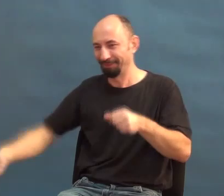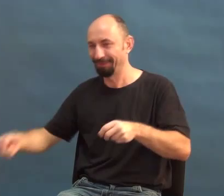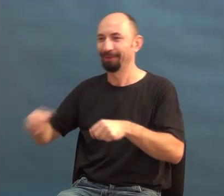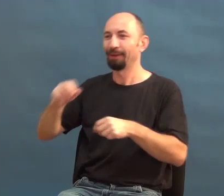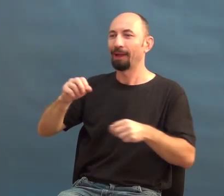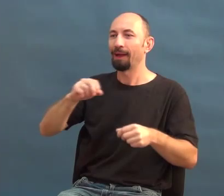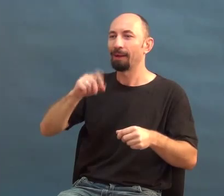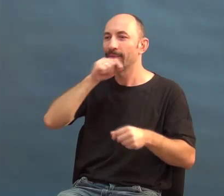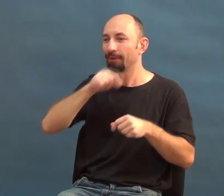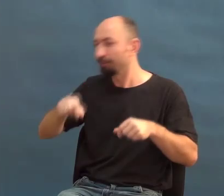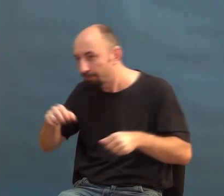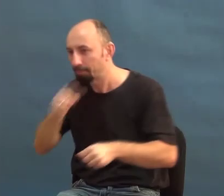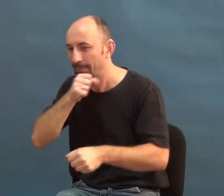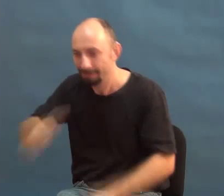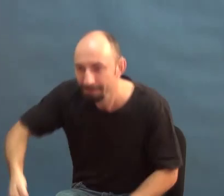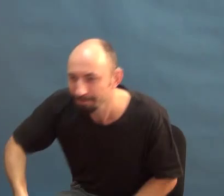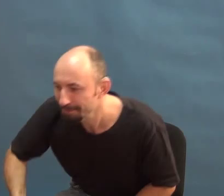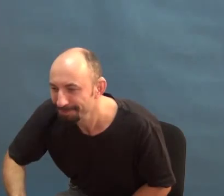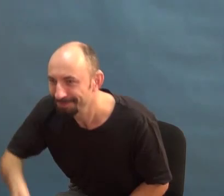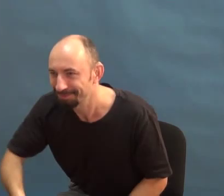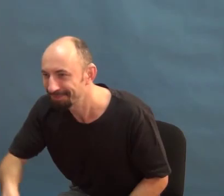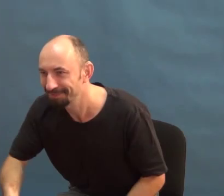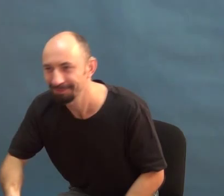Babcia patrzy czy z ptaszkiem wszystko w porządku.